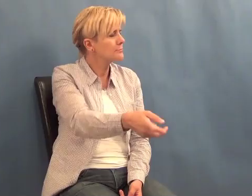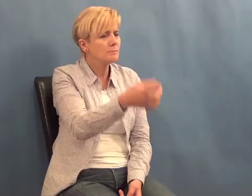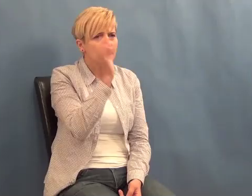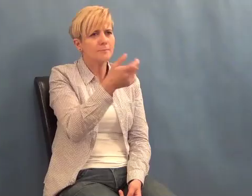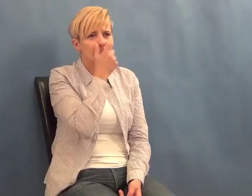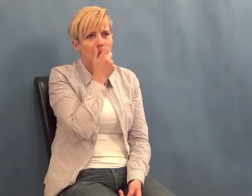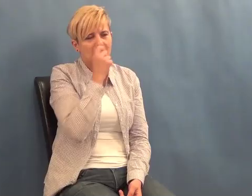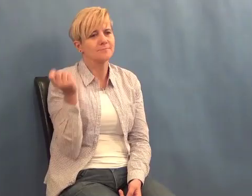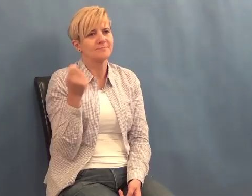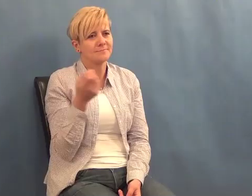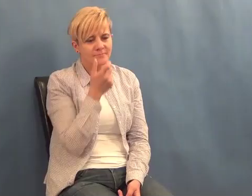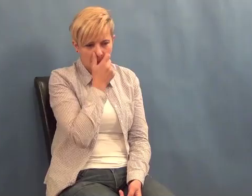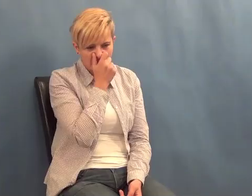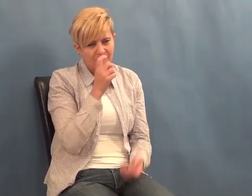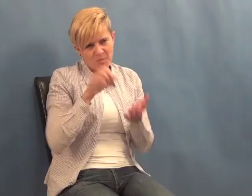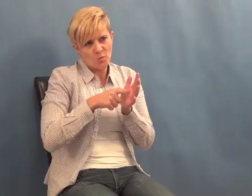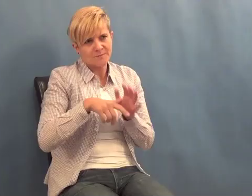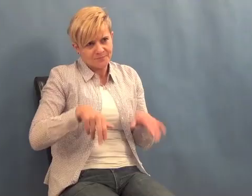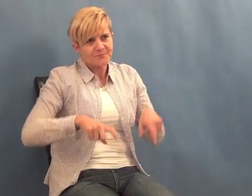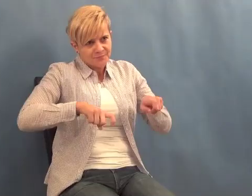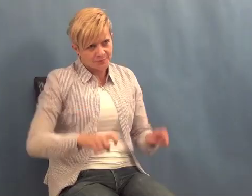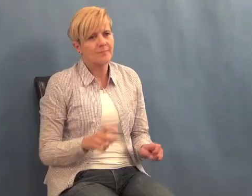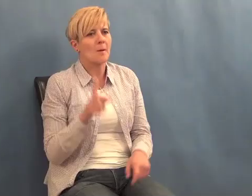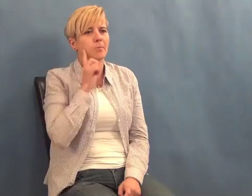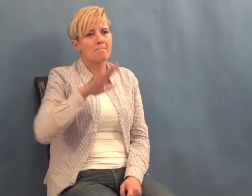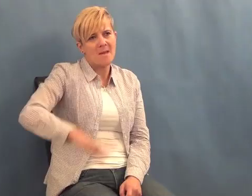Charlie Chaplin, Chaplin siedzi w pokoju, obok mały chłopiec.